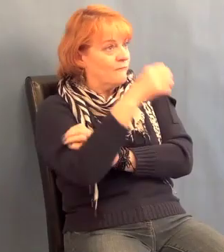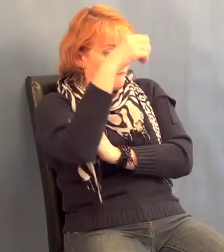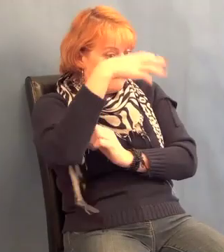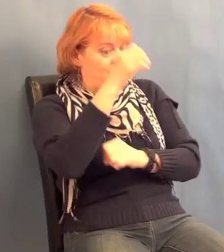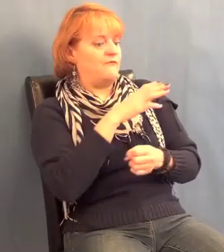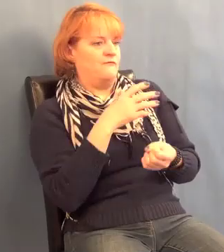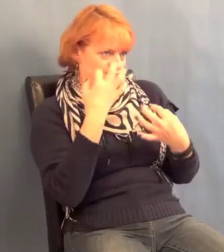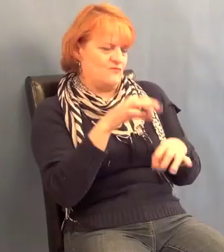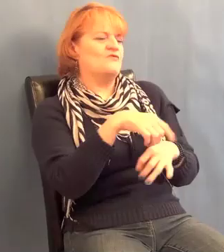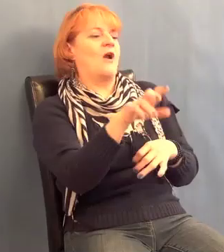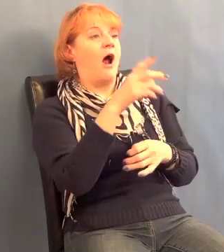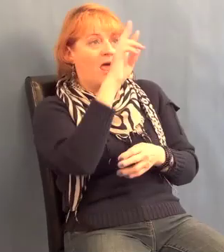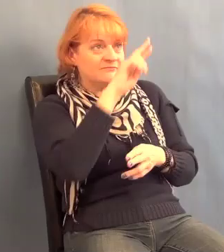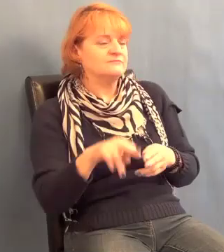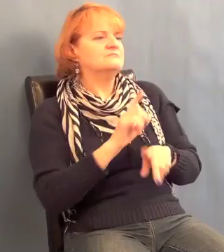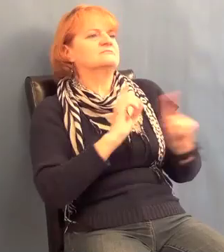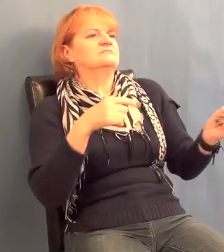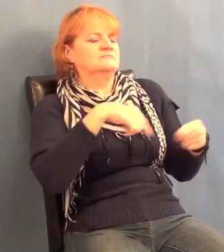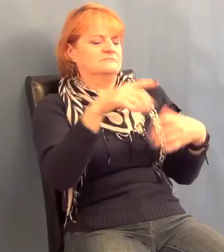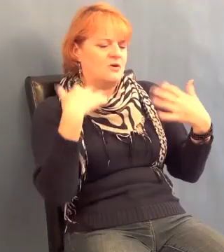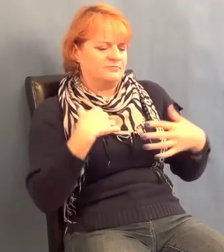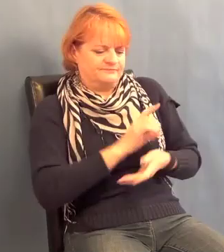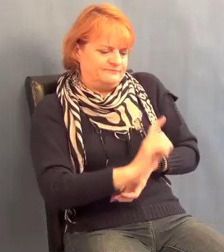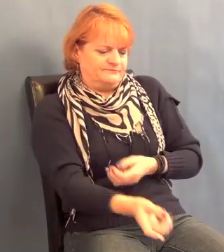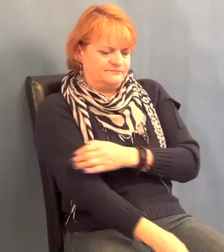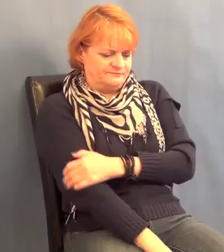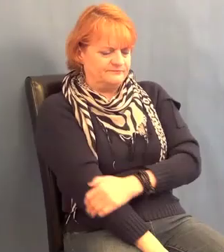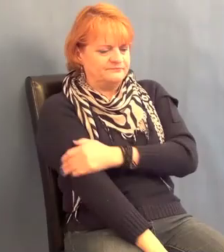Gdzieś można kąpać, ale jak jest taki czerwony pasek, to tu nie wolno kąpać.